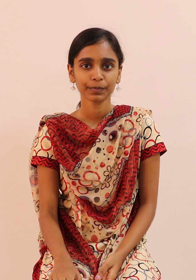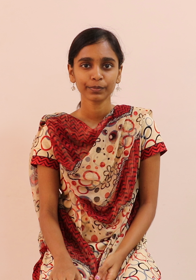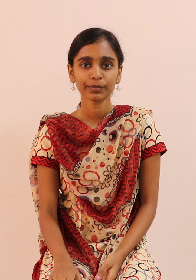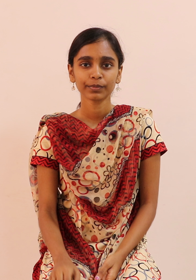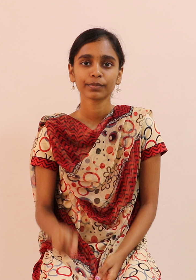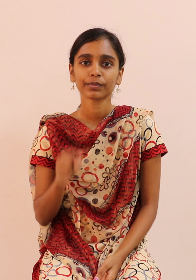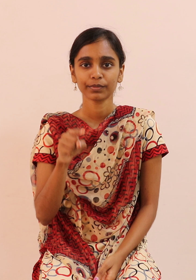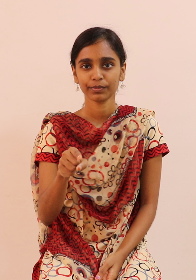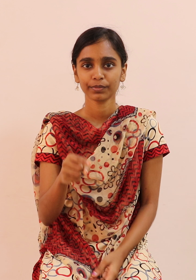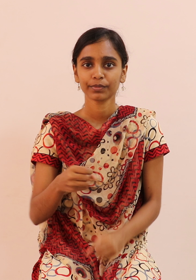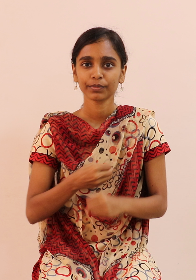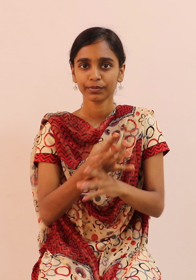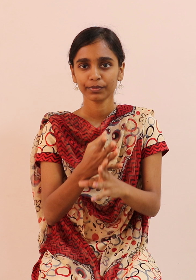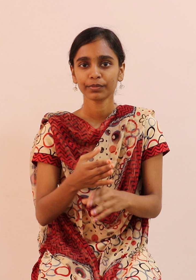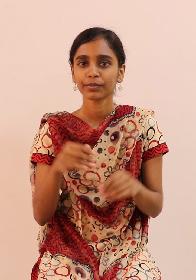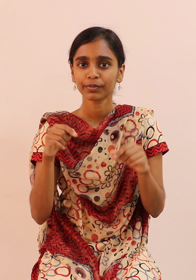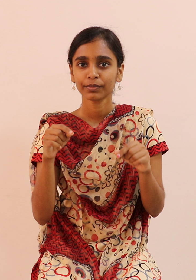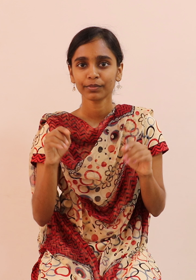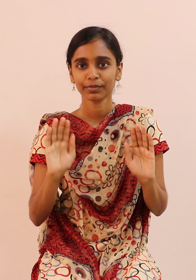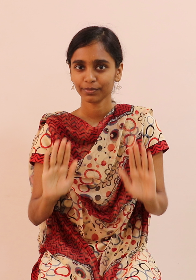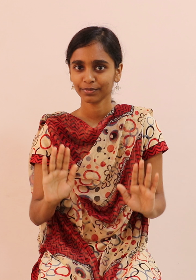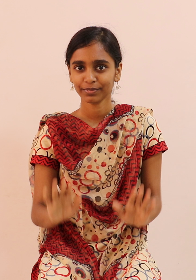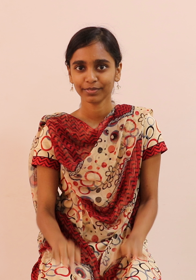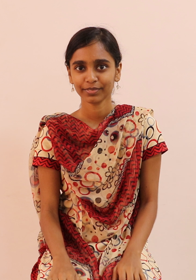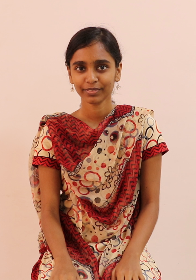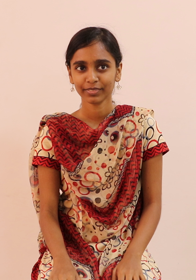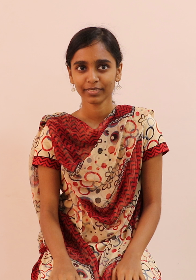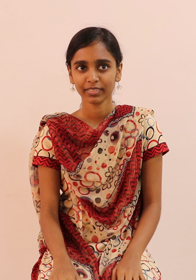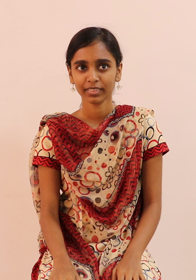are you free today